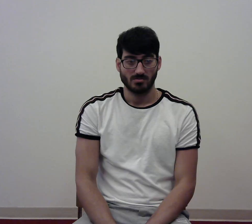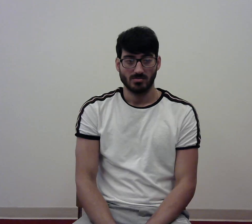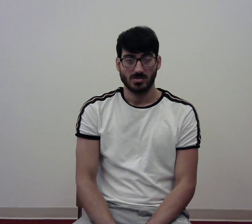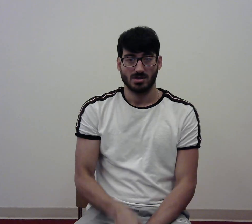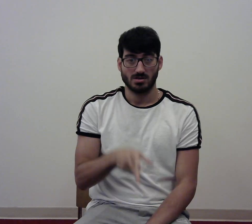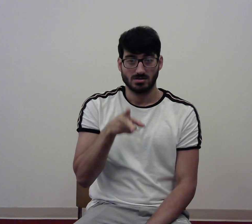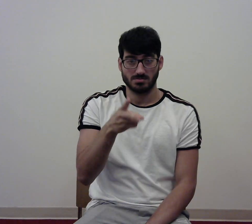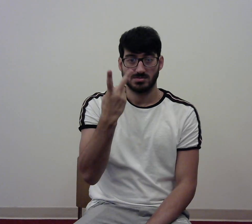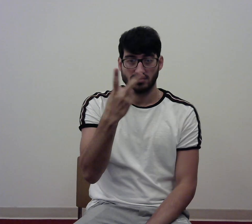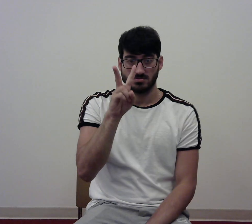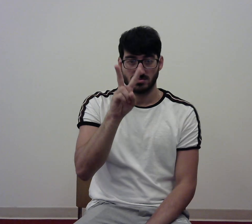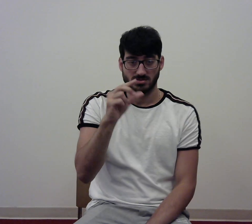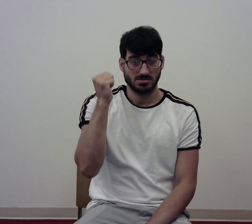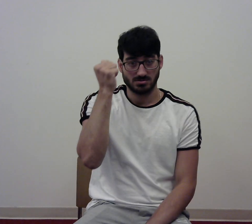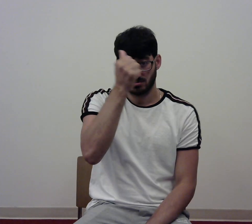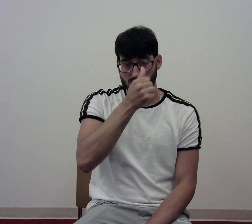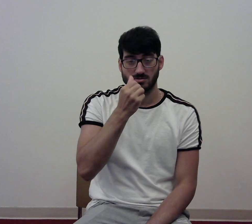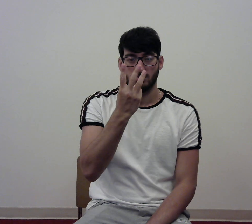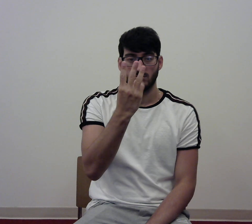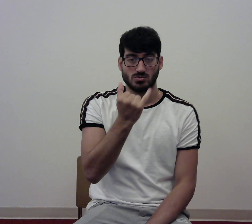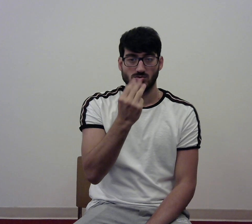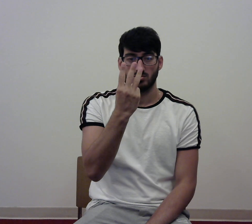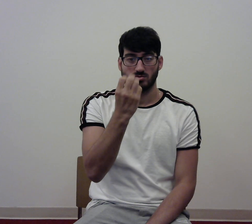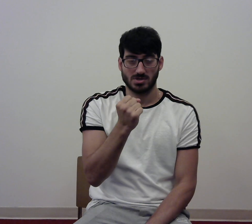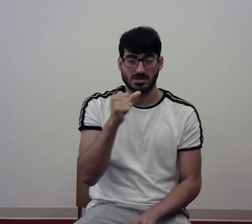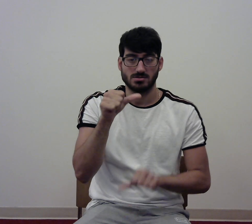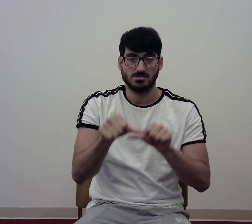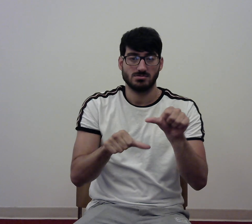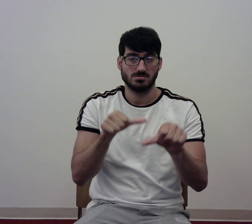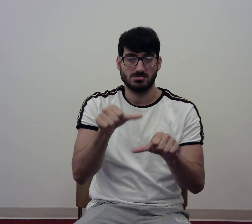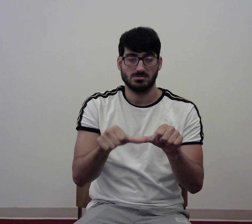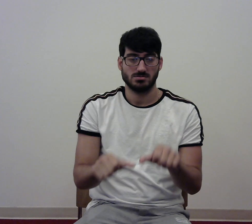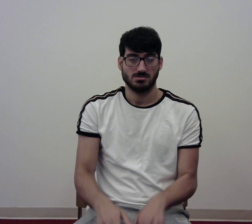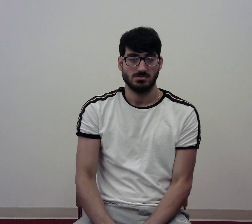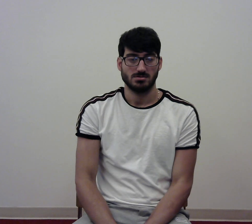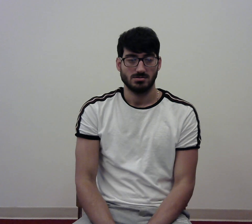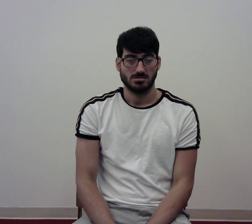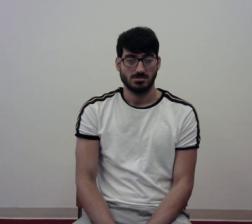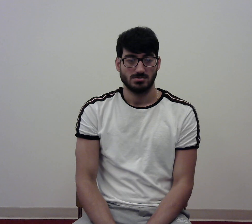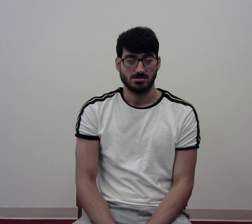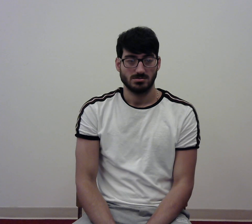2022-ci il Şuşa ilidir